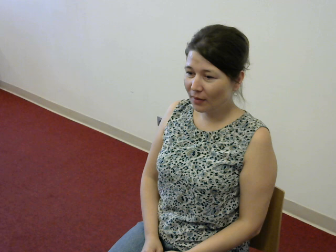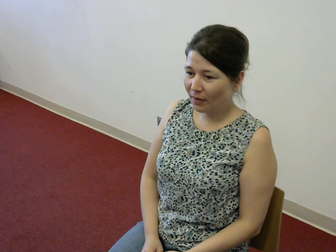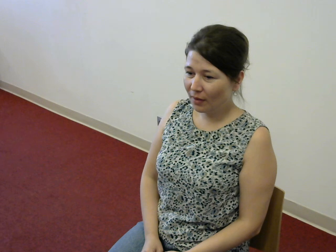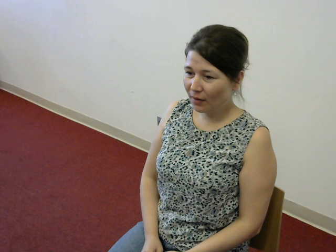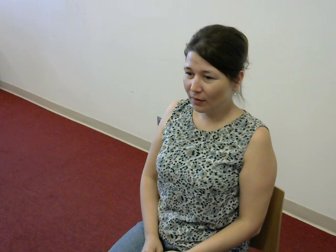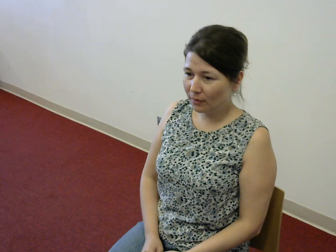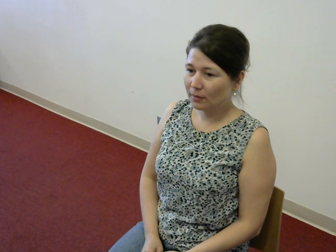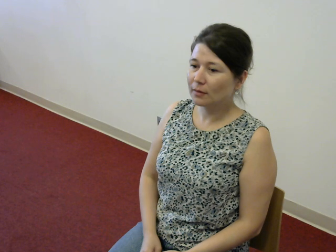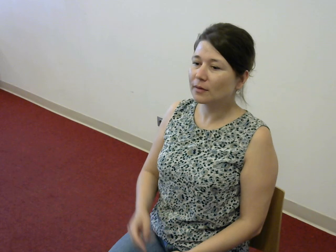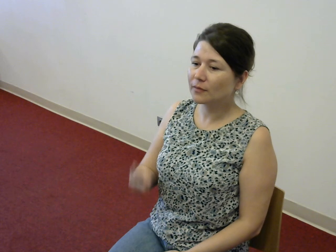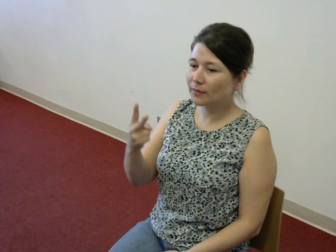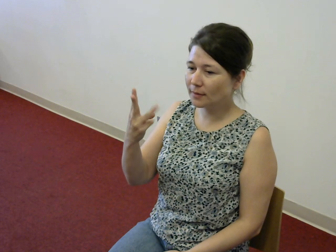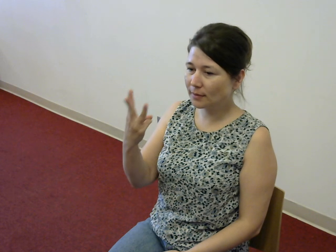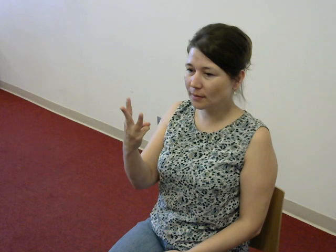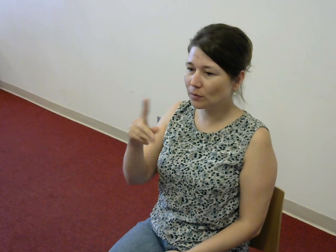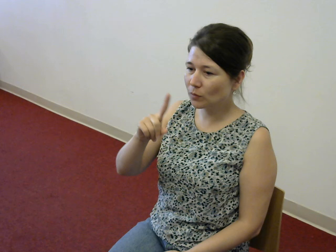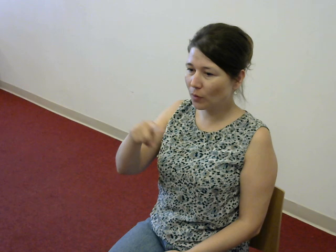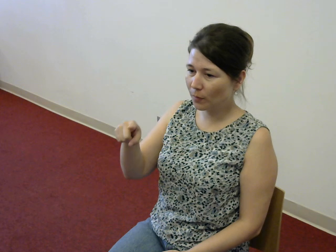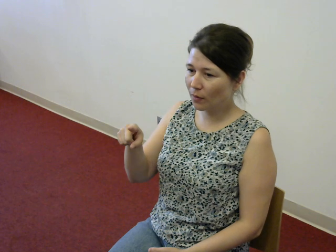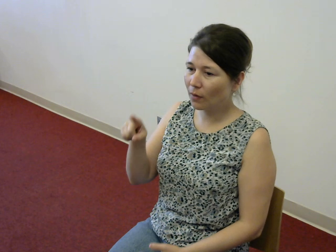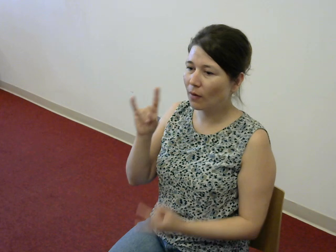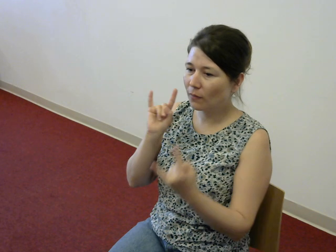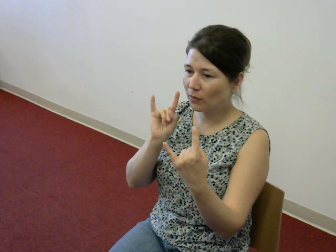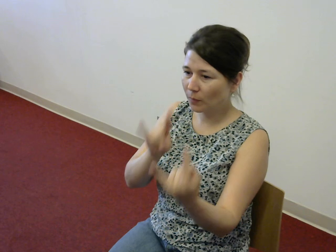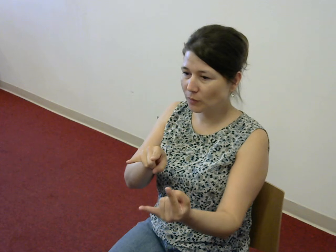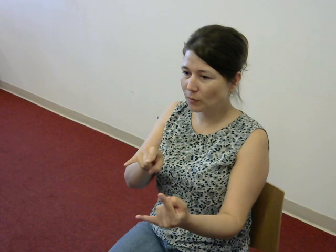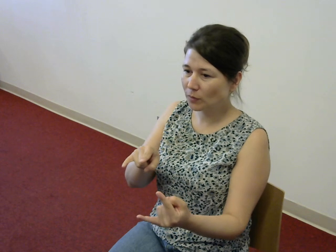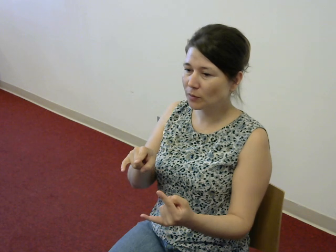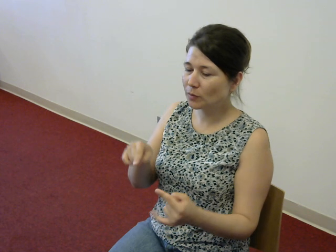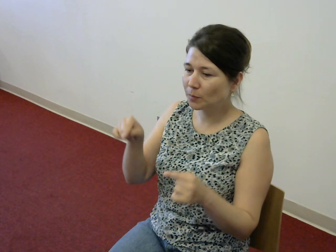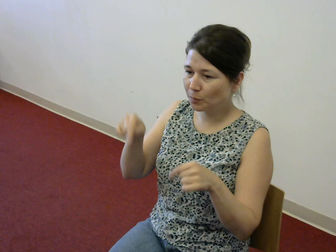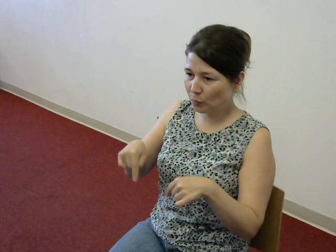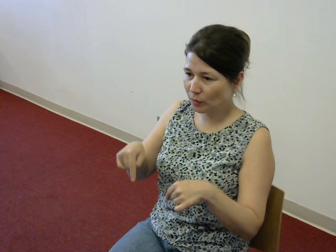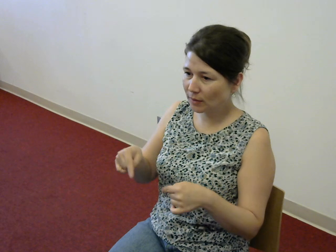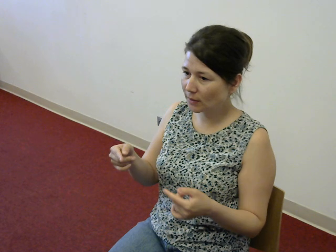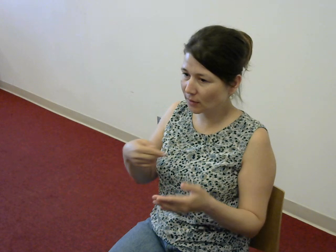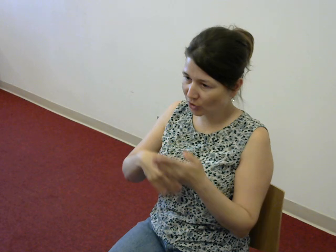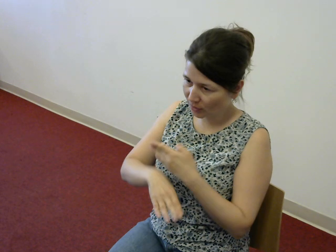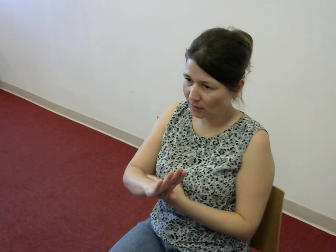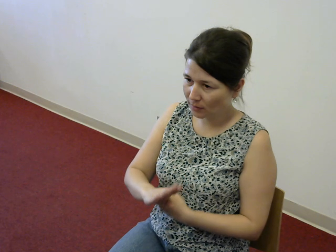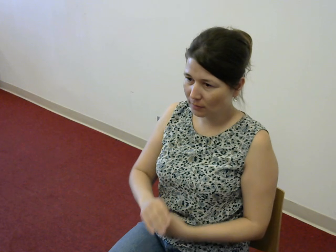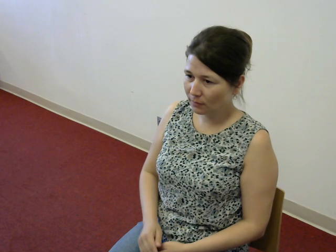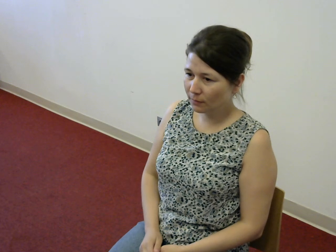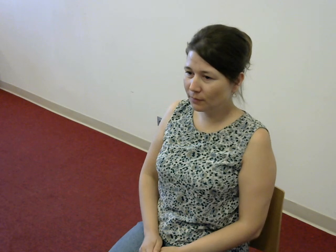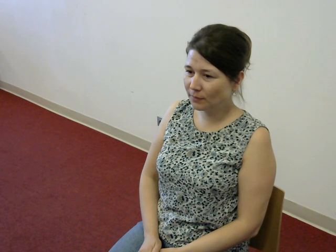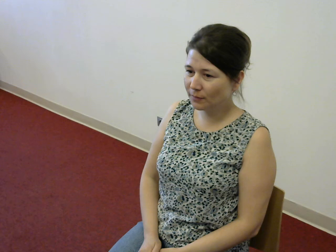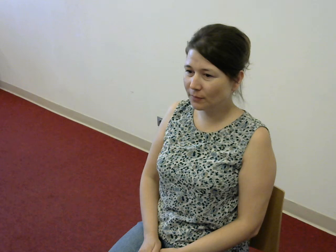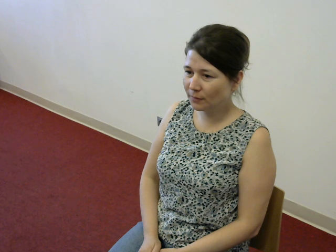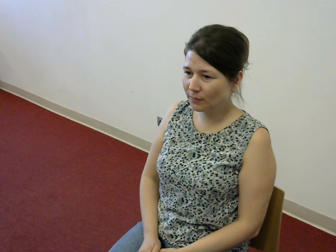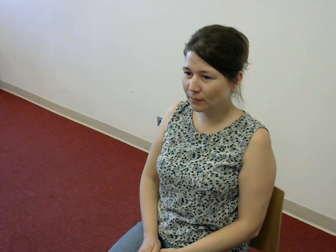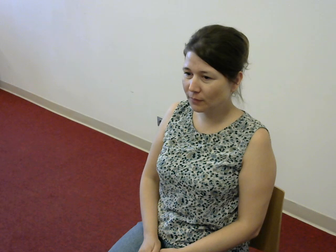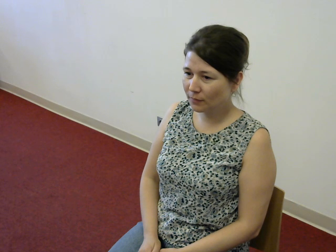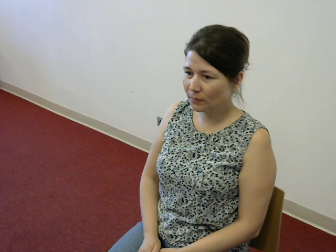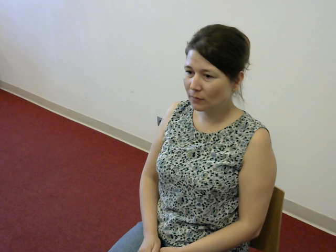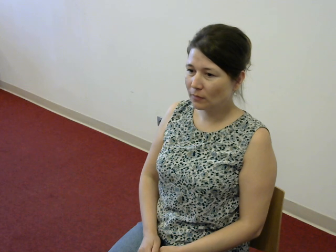23 saylı avtobus burdan keçir?